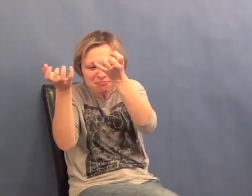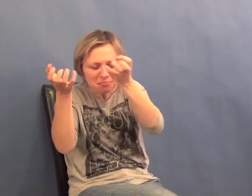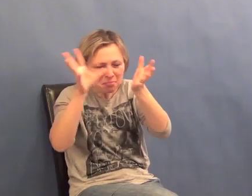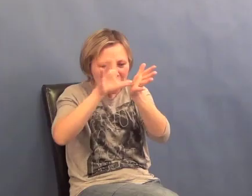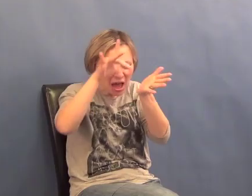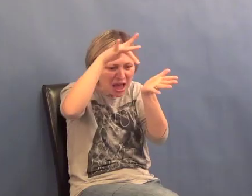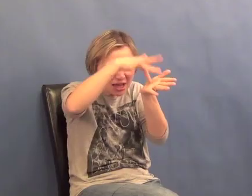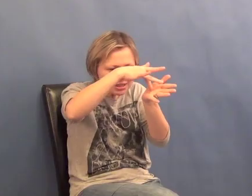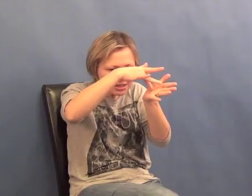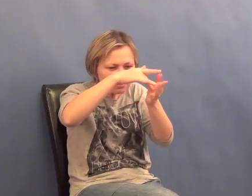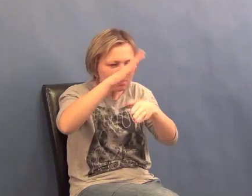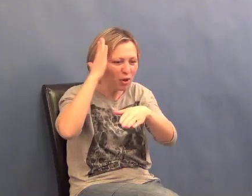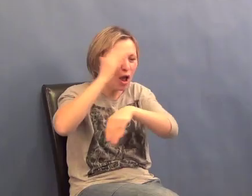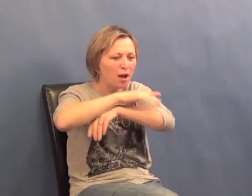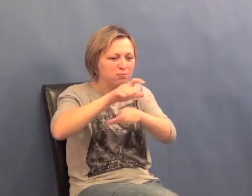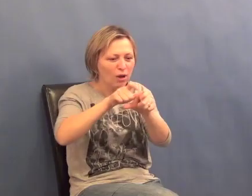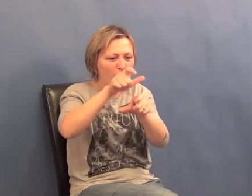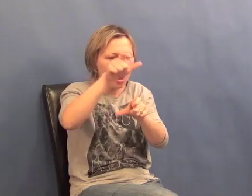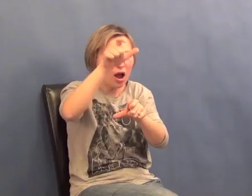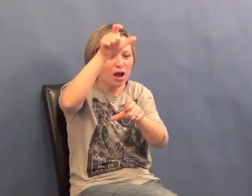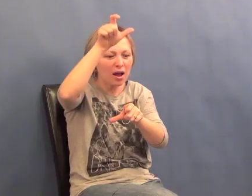Gdzieś w mieście w wieżowcu mieszkalnym, widać okno.